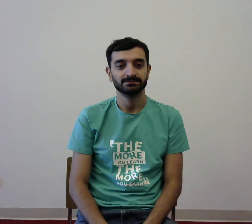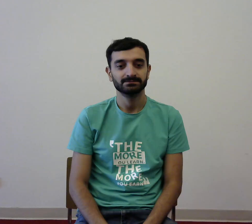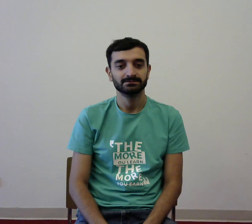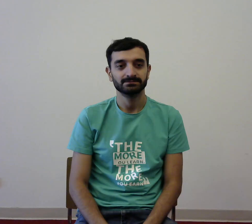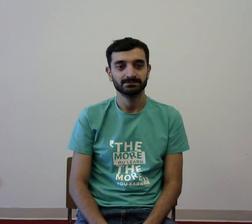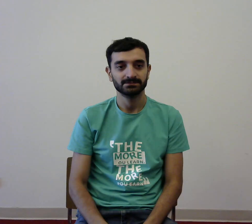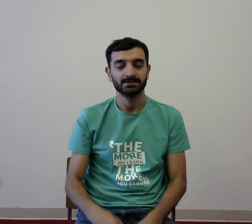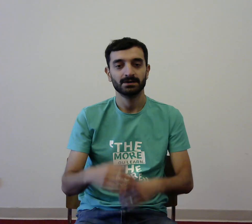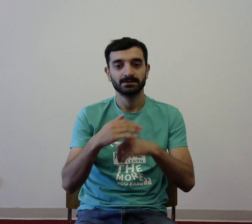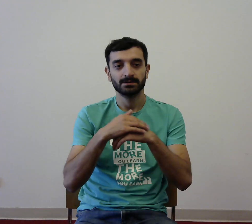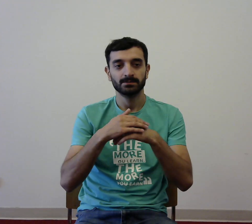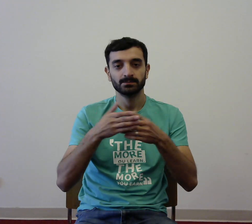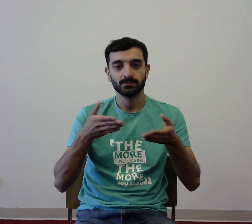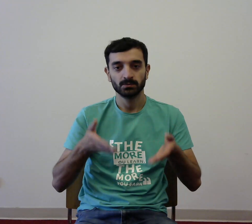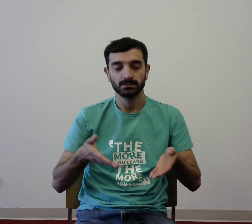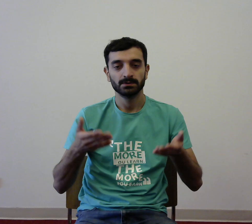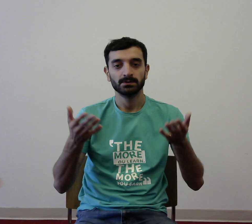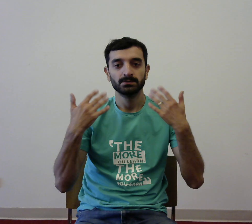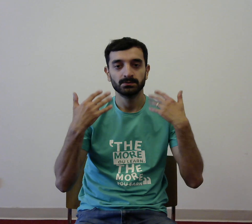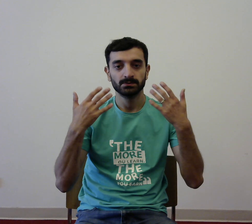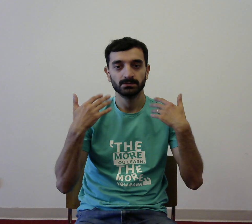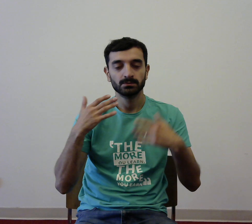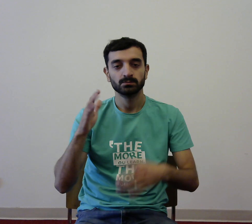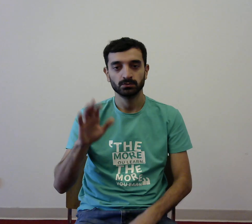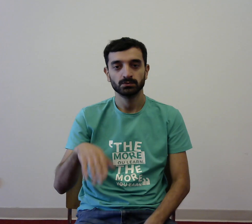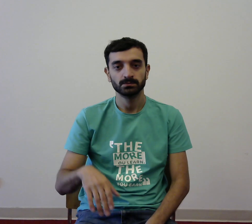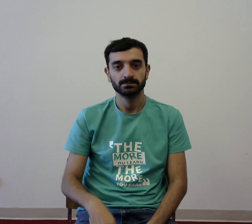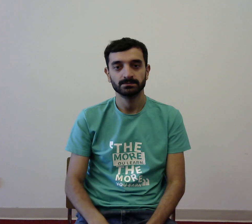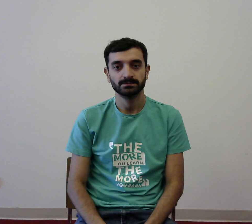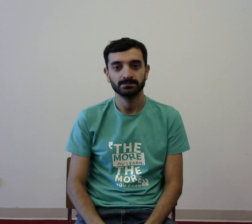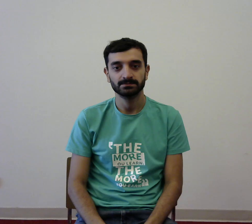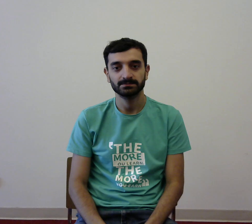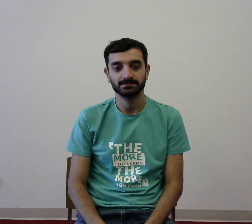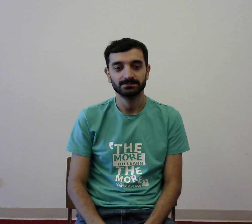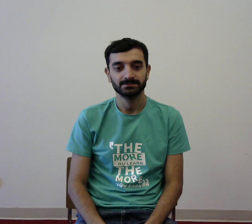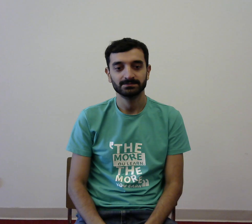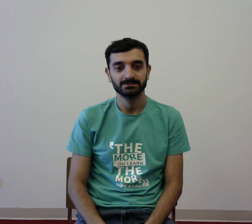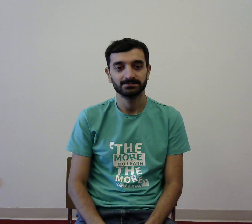Axşamlar bura sərin olur